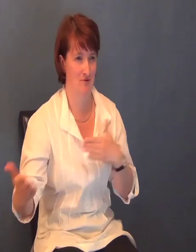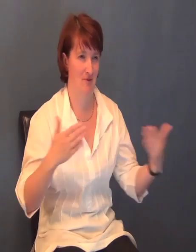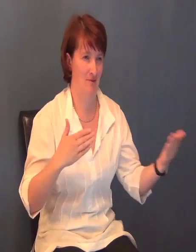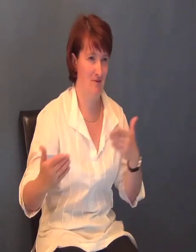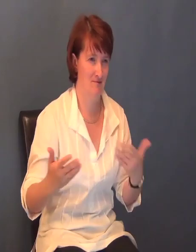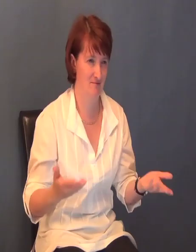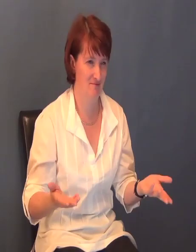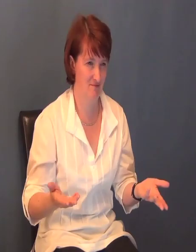Więc...